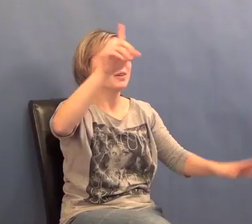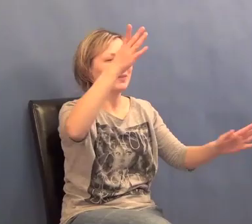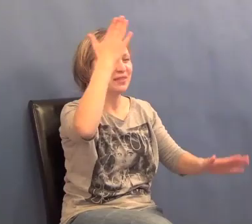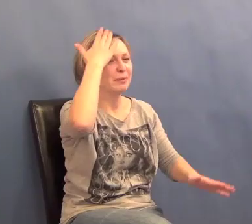Wiem.